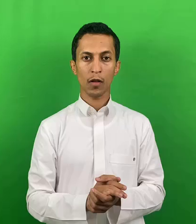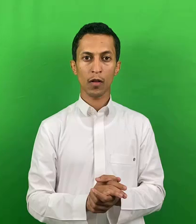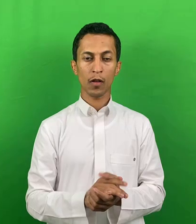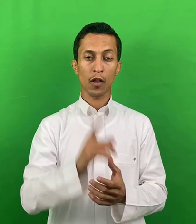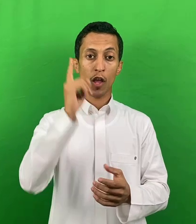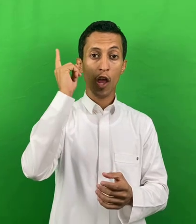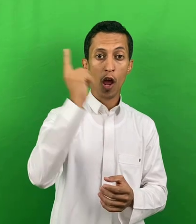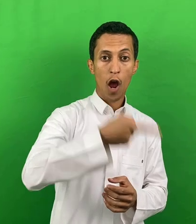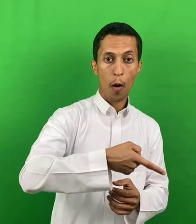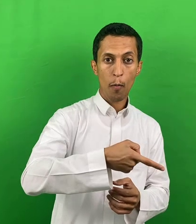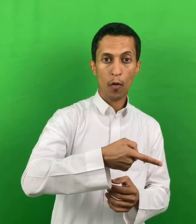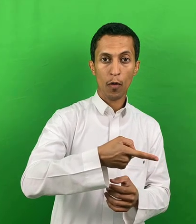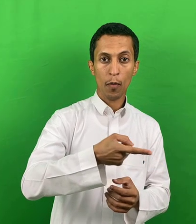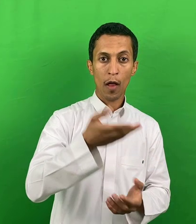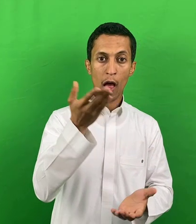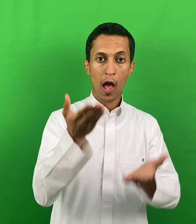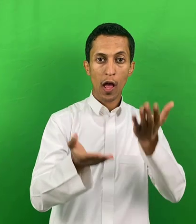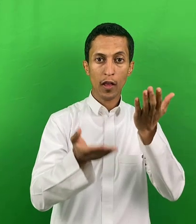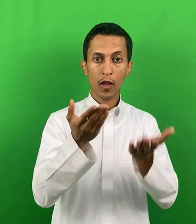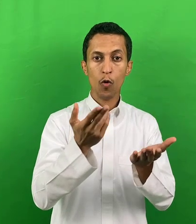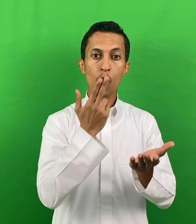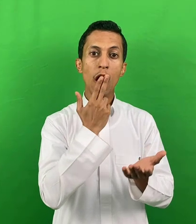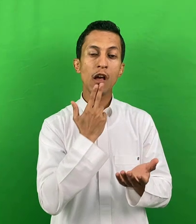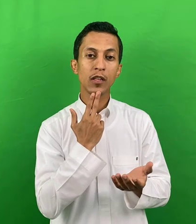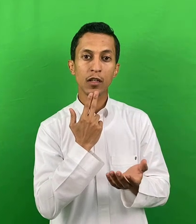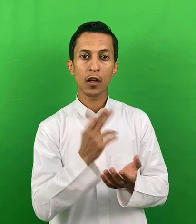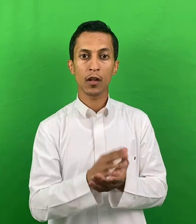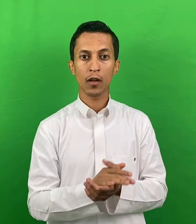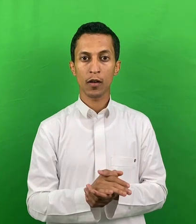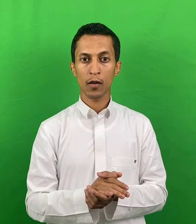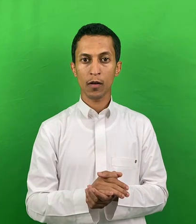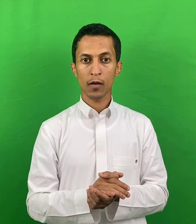يأمر بالعدل والإحسان